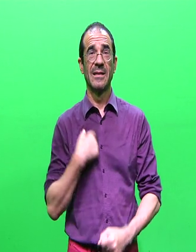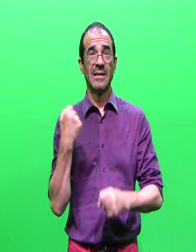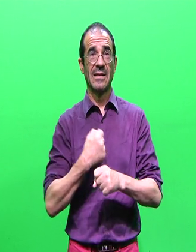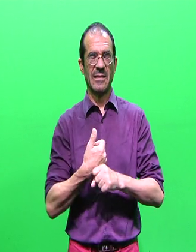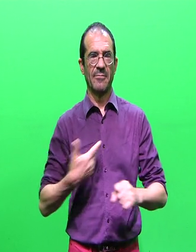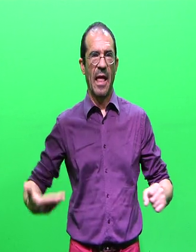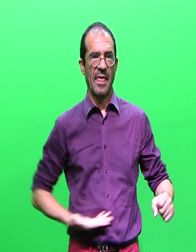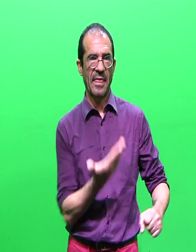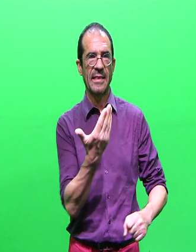He tingut un accident laboral.